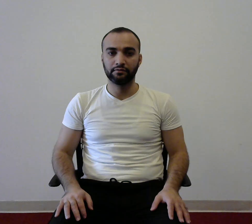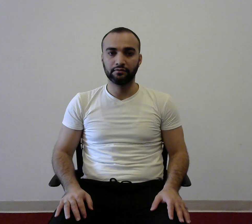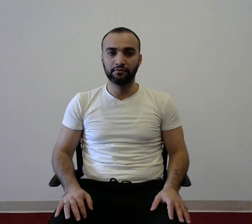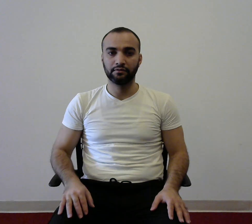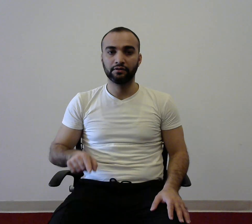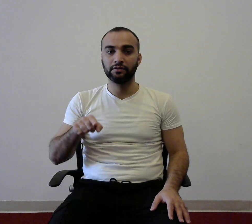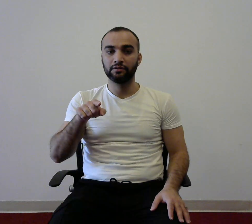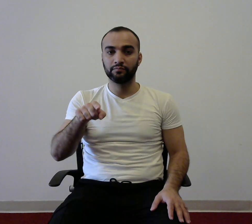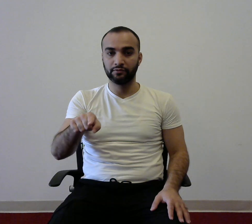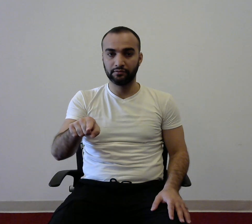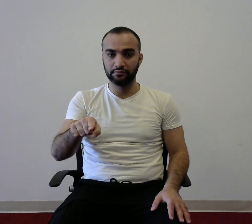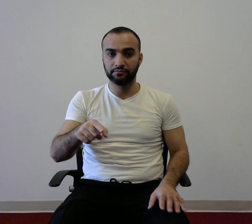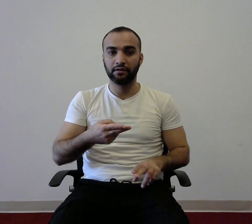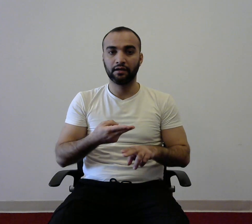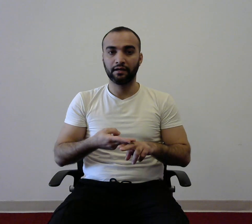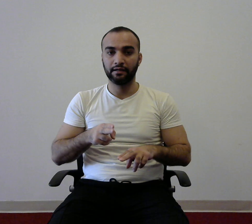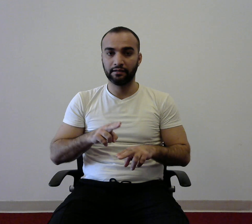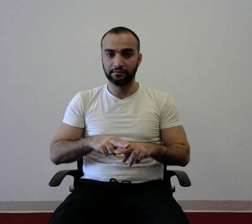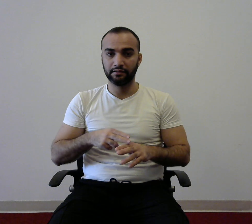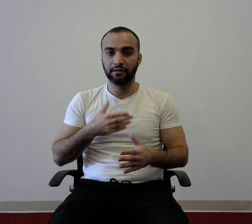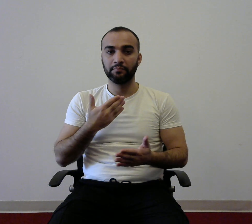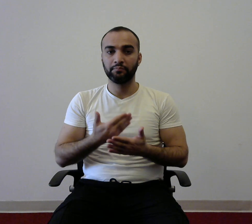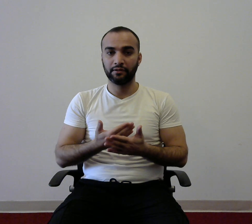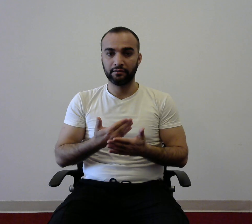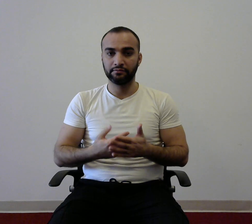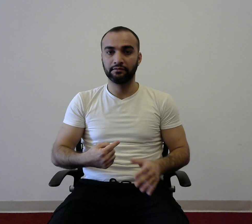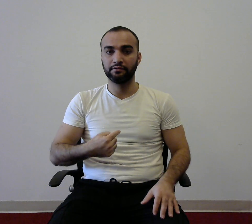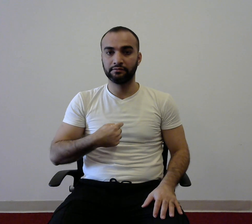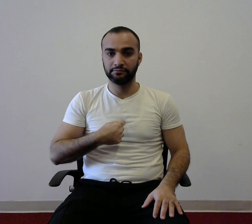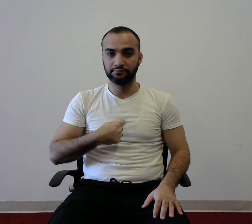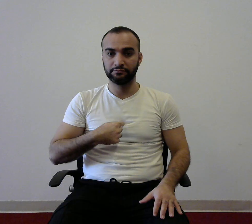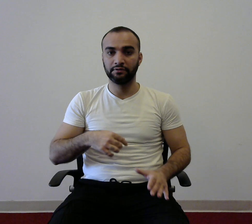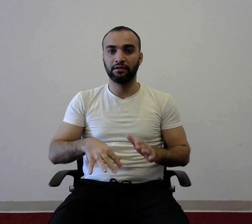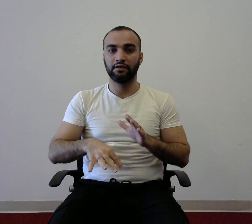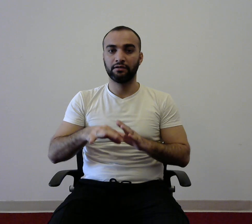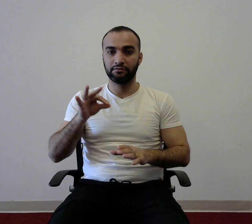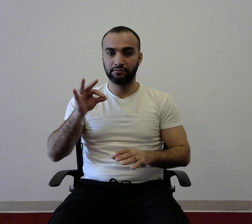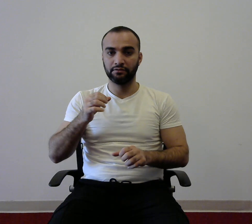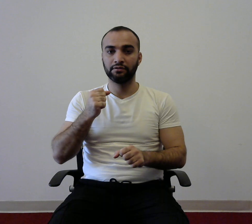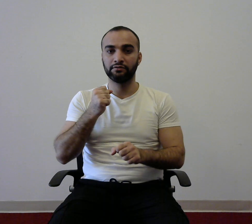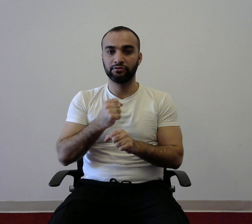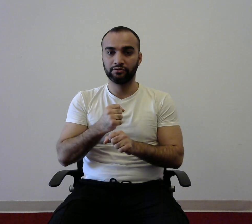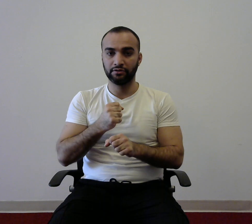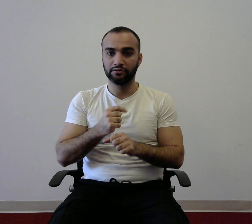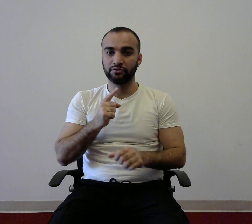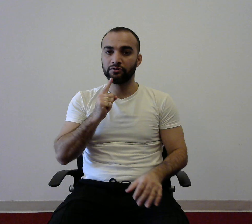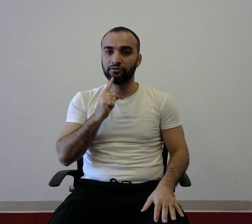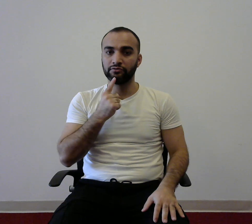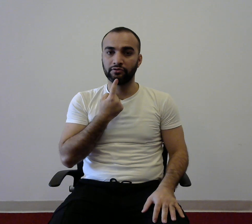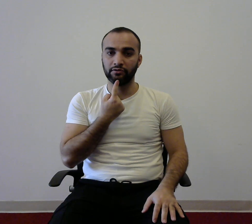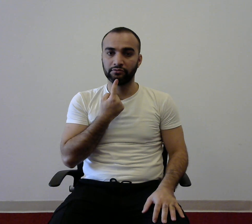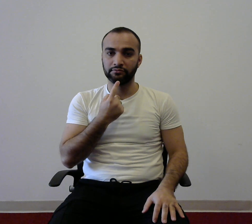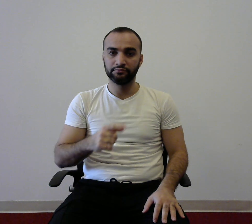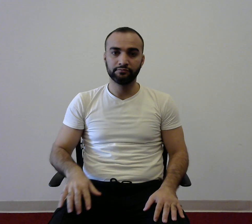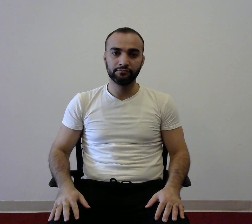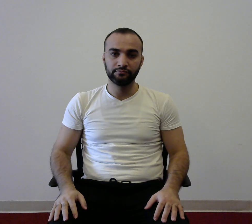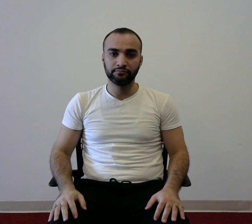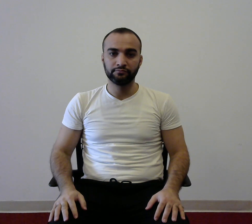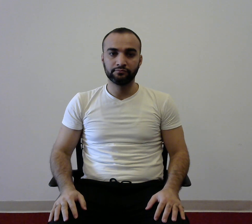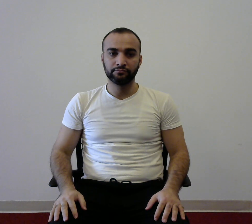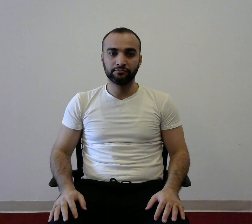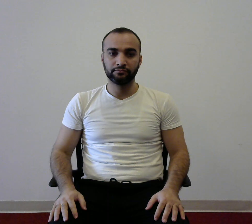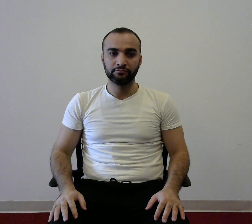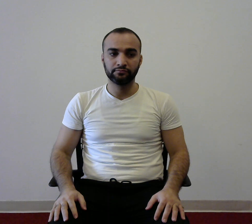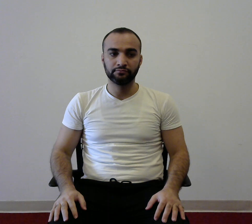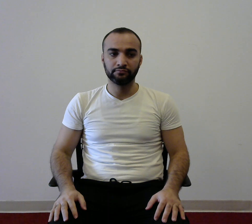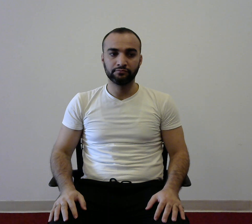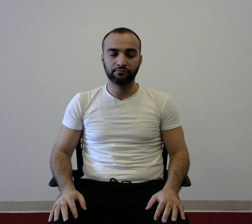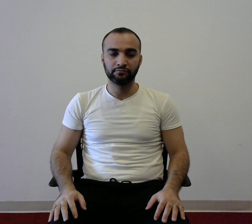Bu məsələdə mənə seçim etmək çətindir